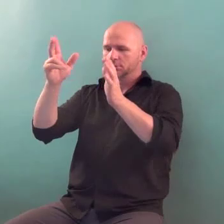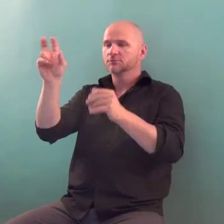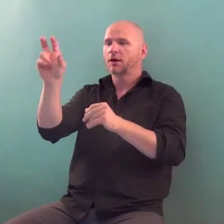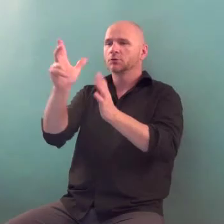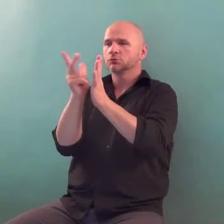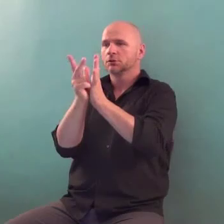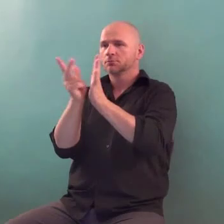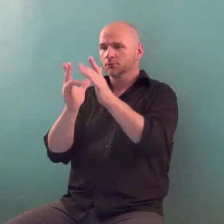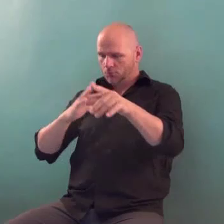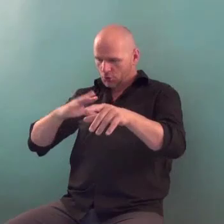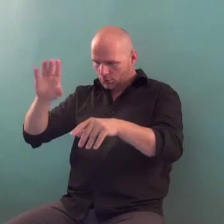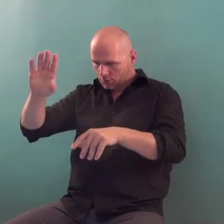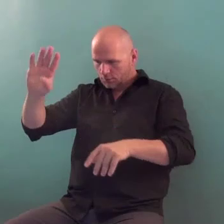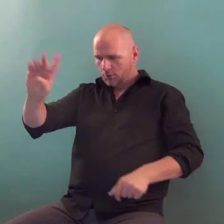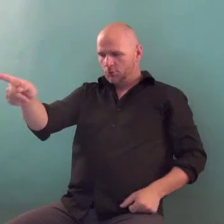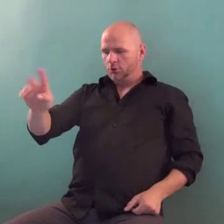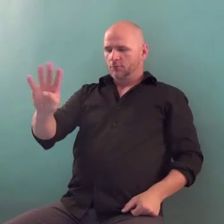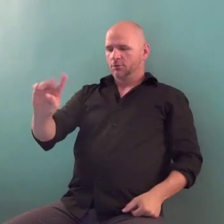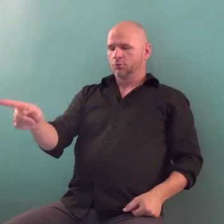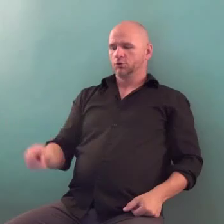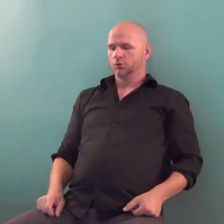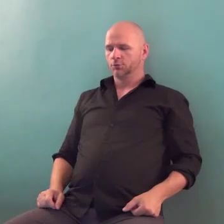W czwartek, osiemnastego mam wolne po czwartej.